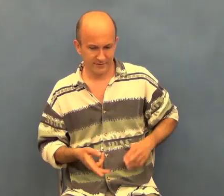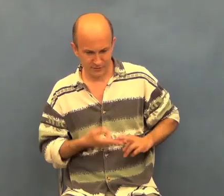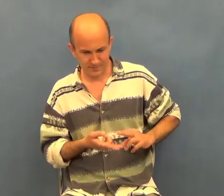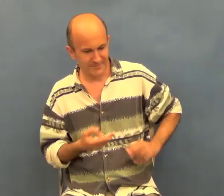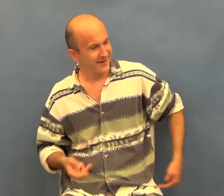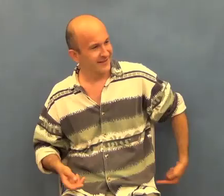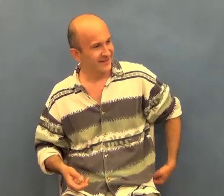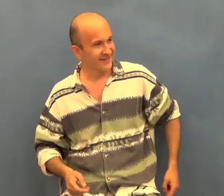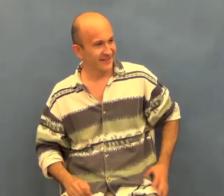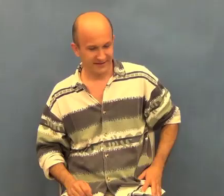Strzałem w dupę.